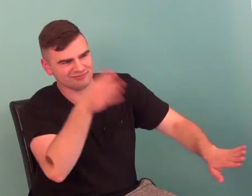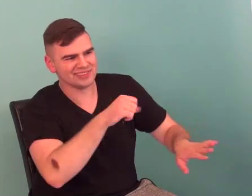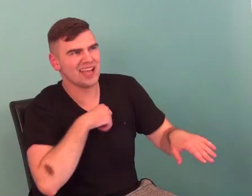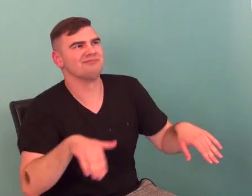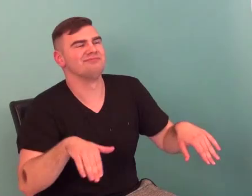A ty byś sama została.